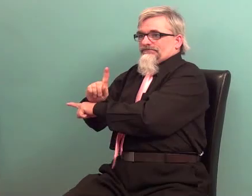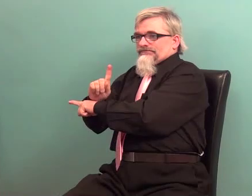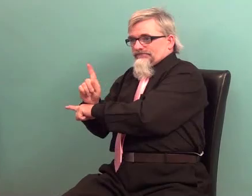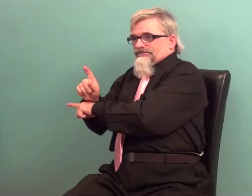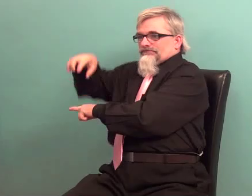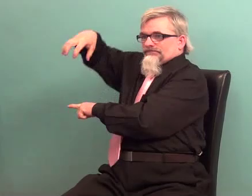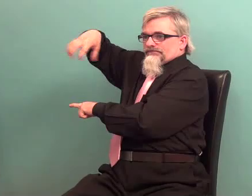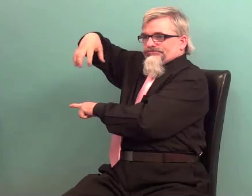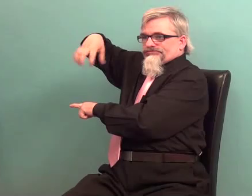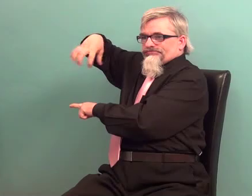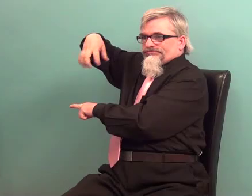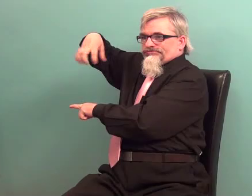Budzik dzwoni.